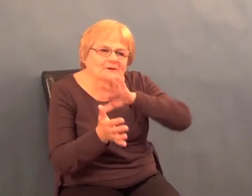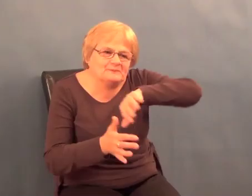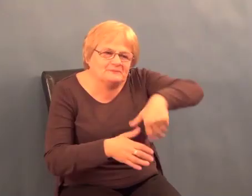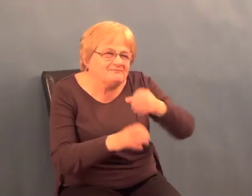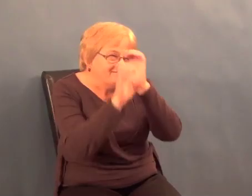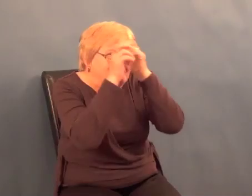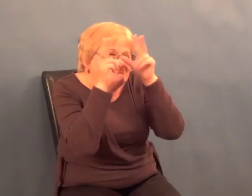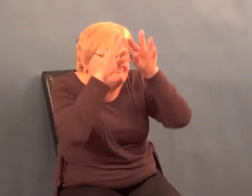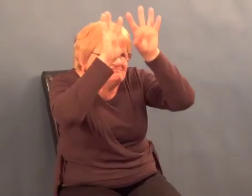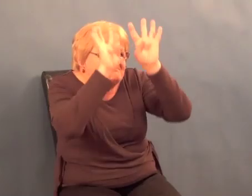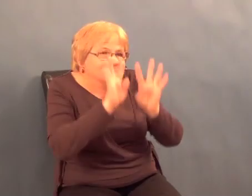Patrzył przez lornetkę na jego klatkę.